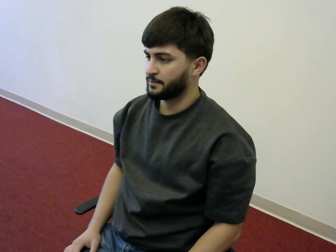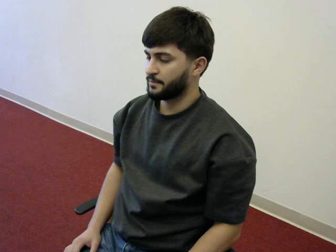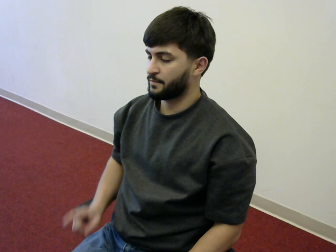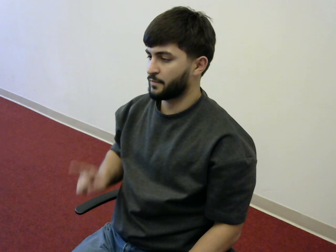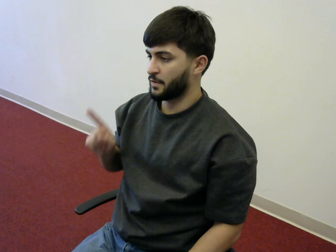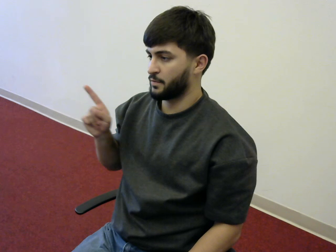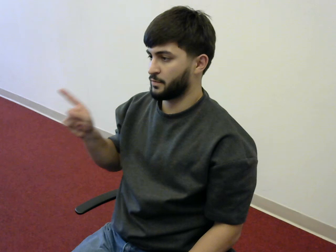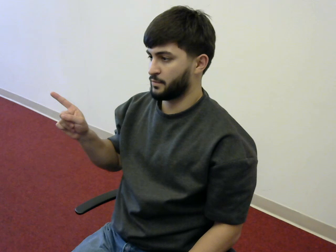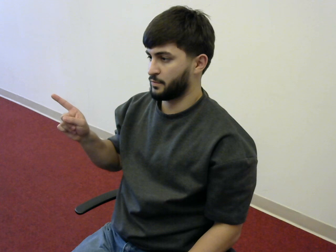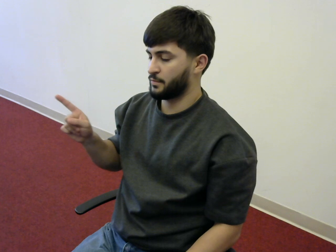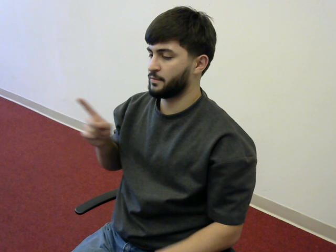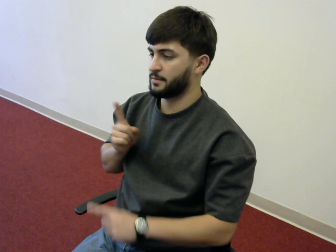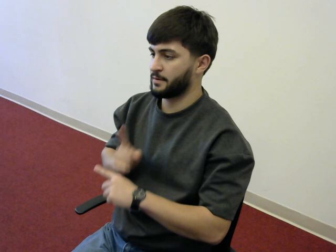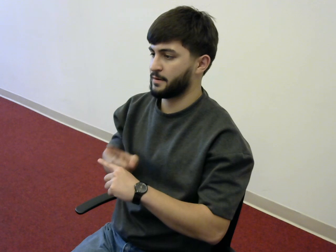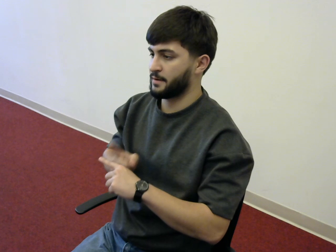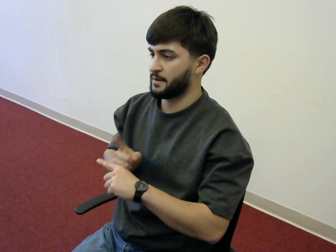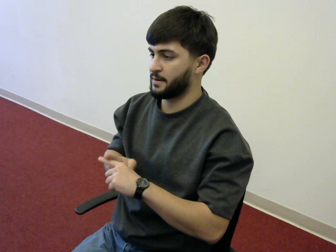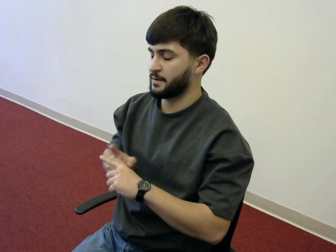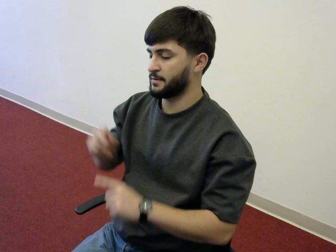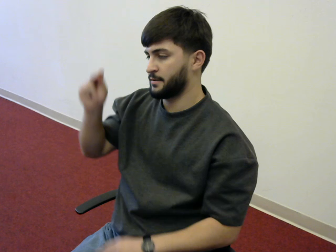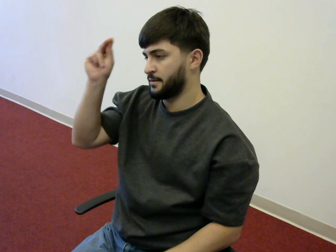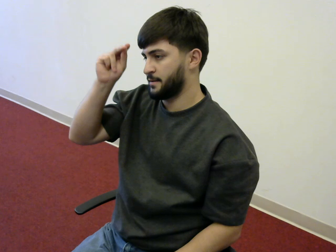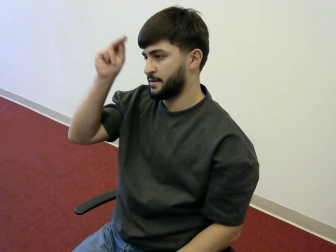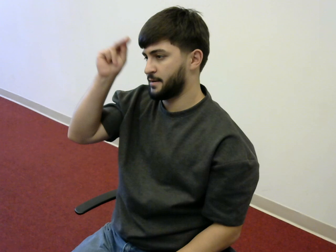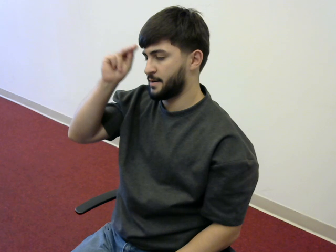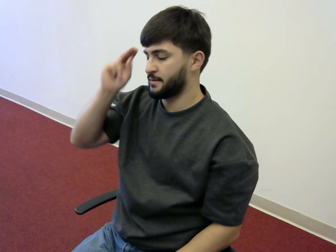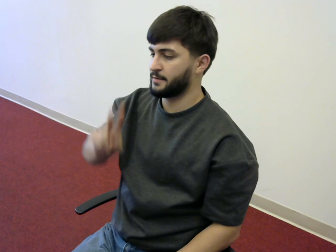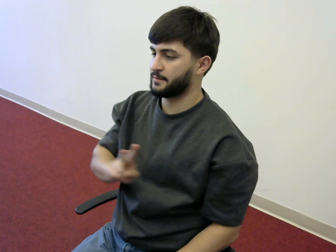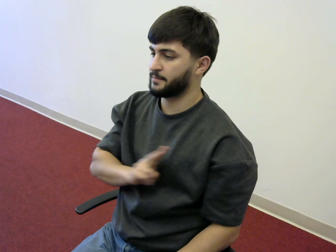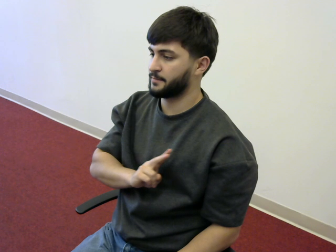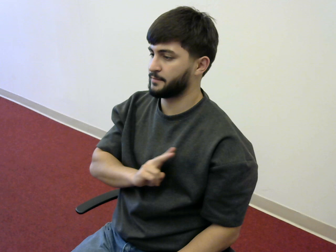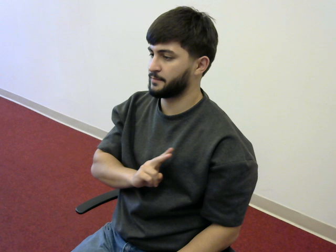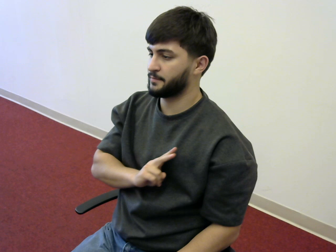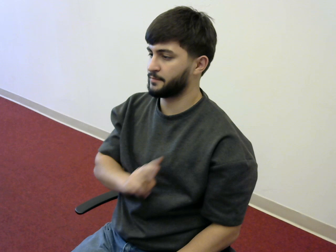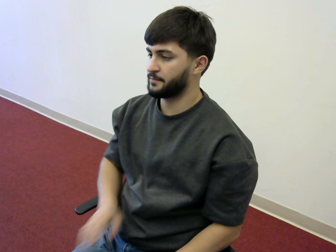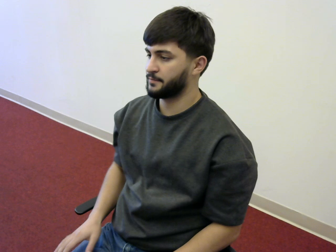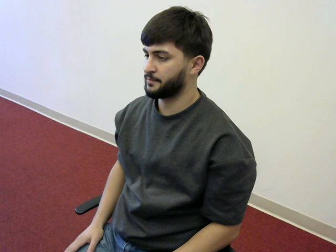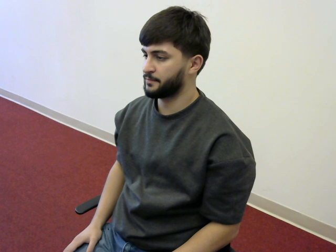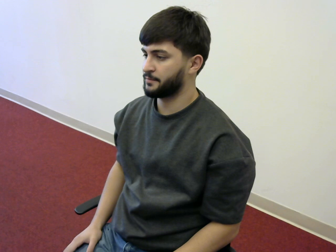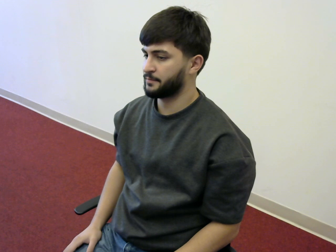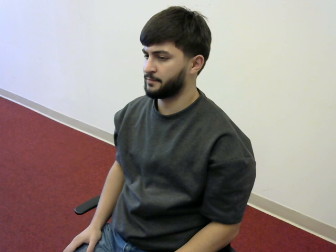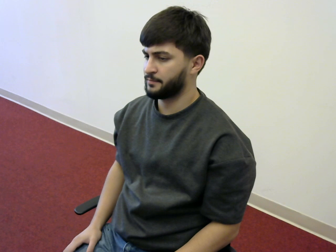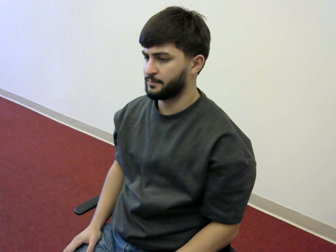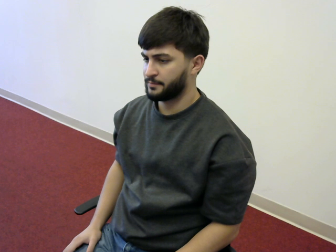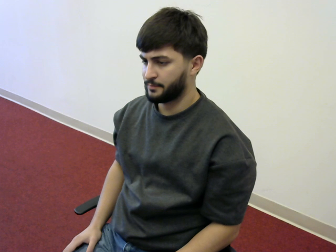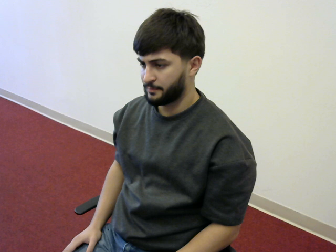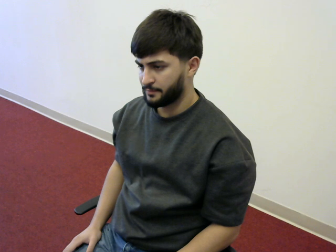O riyazi dərsləri sevir